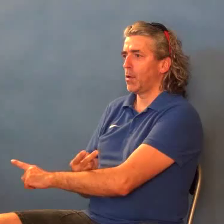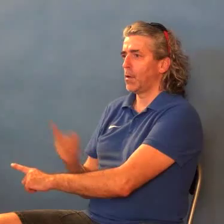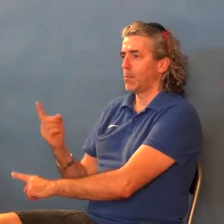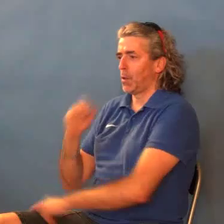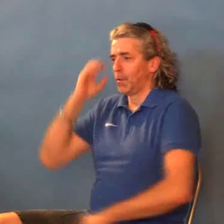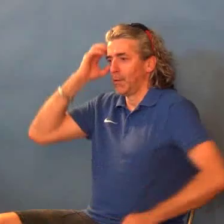Pan podrapał się po głowie.